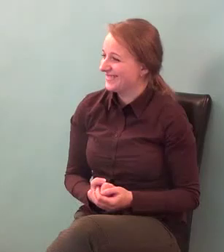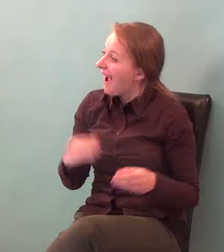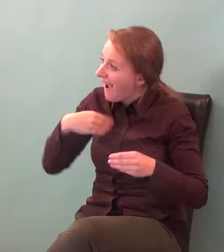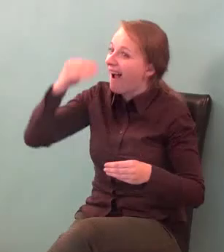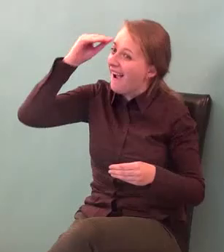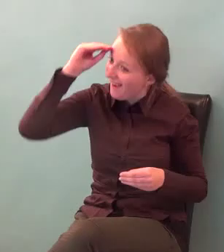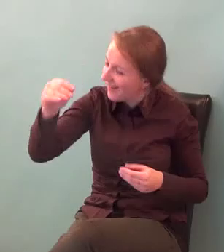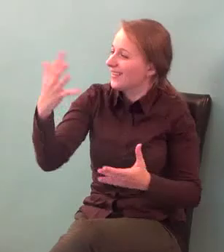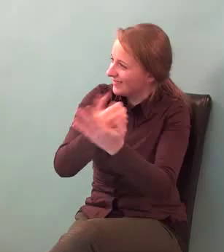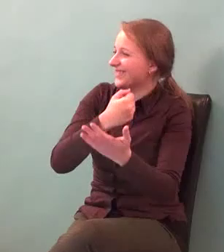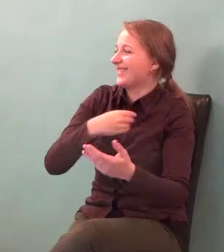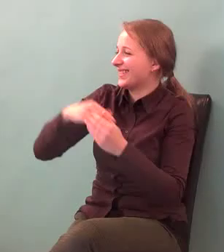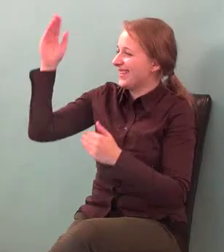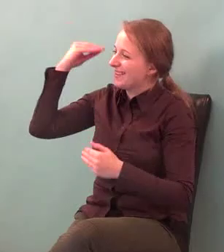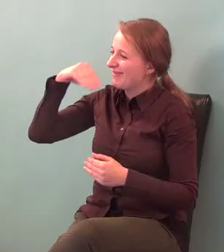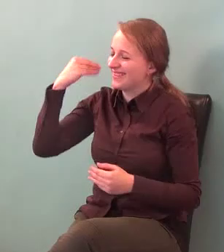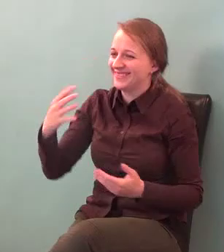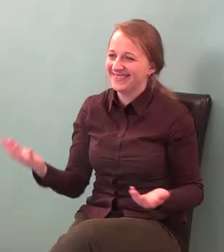Mogę uprzedzić go i zabrać nad morze.